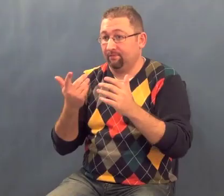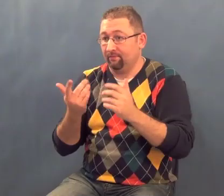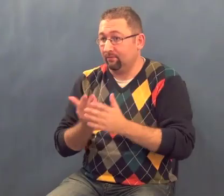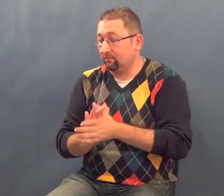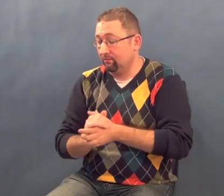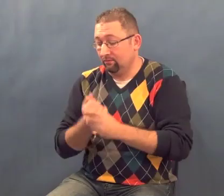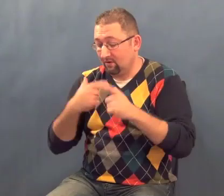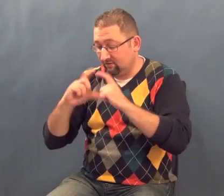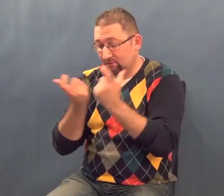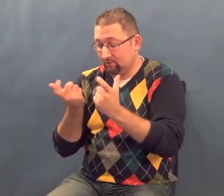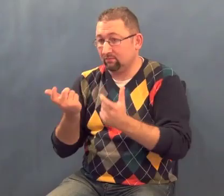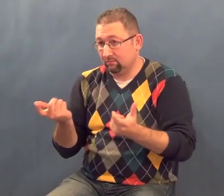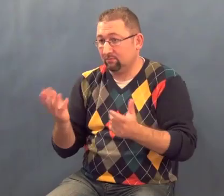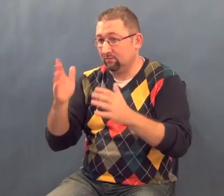Ja to całkowicie...